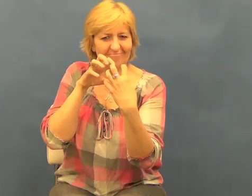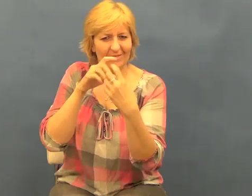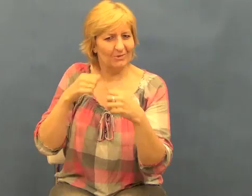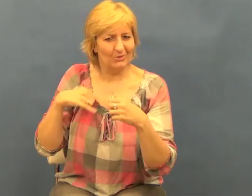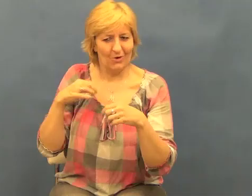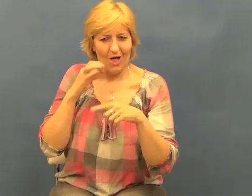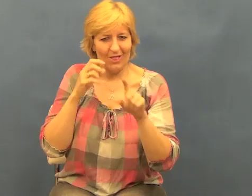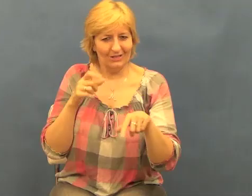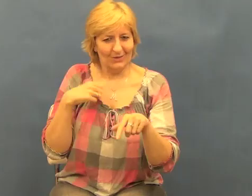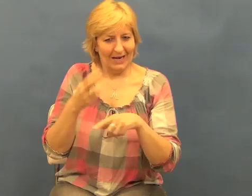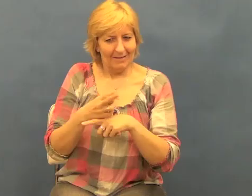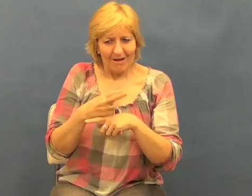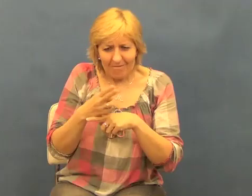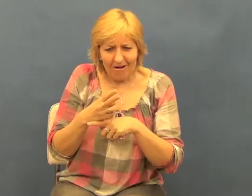Kot jest zły na rybkę.